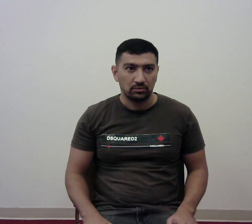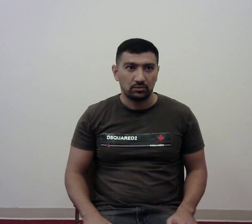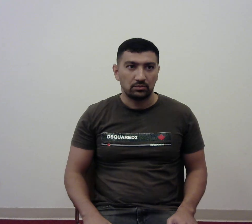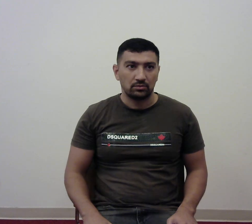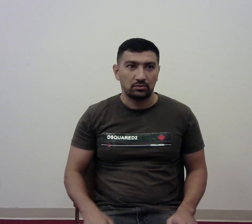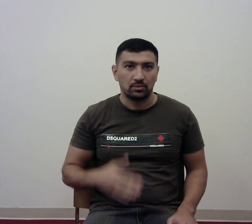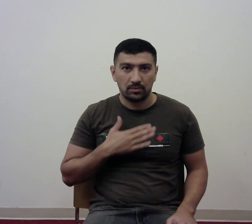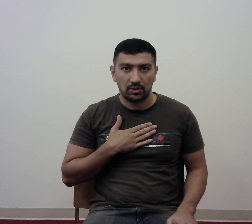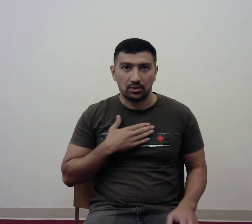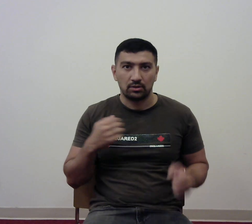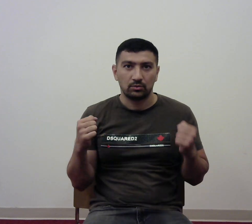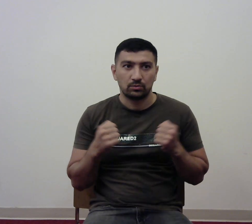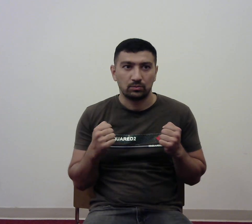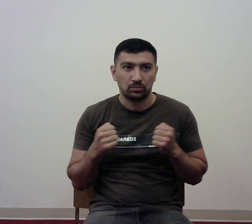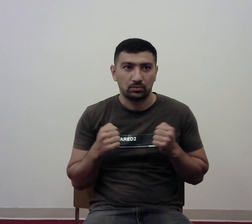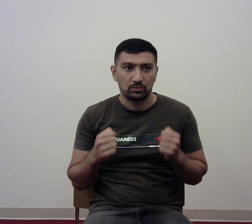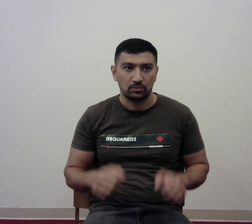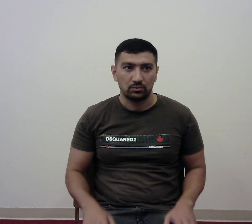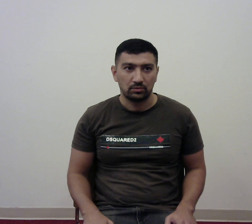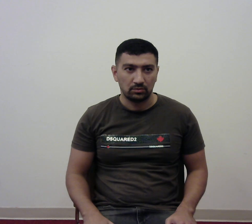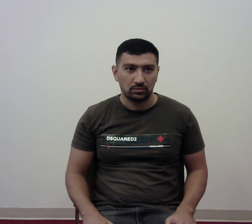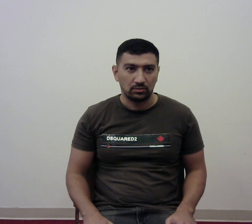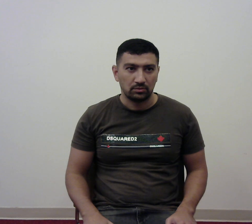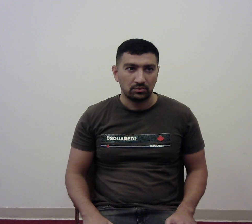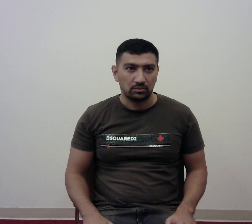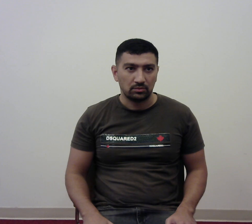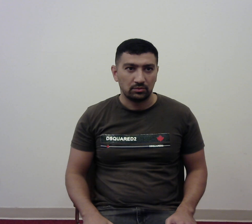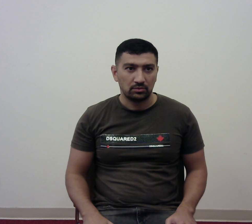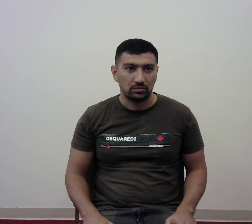Mənə soyuqdur